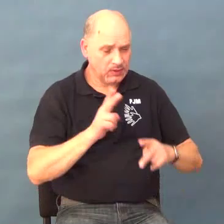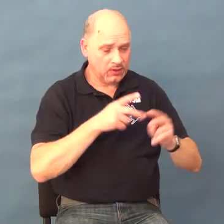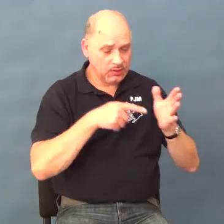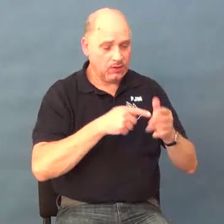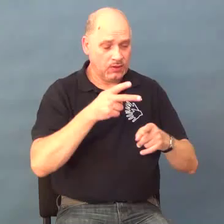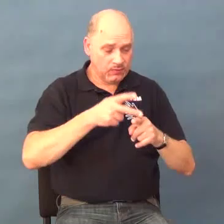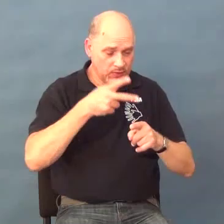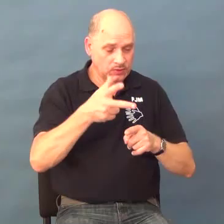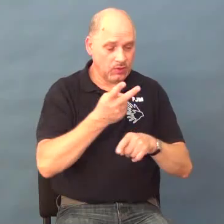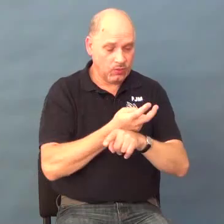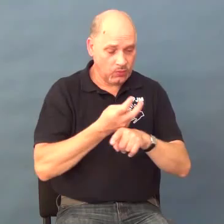Dwudziestego trzeciego lutego.